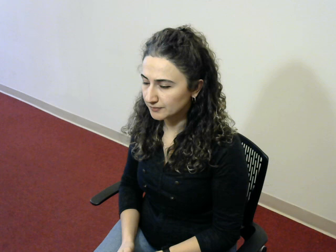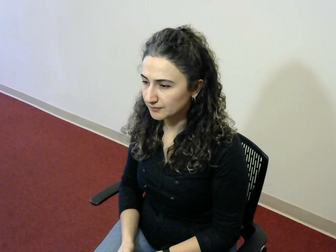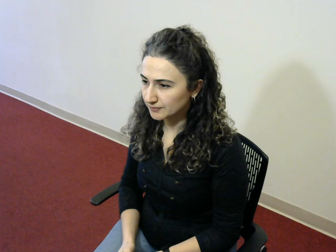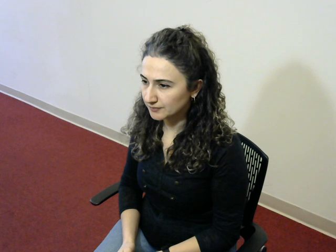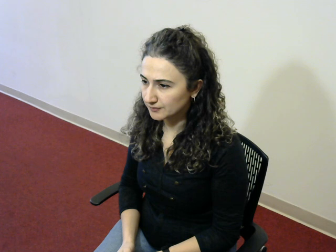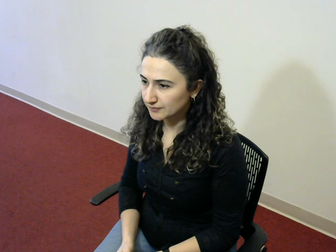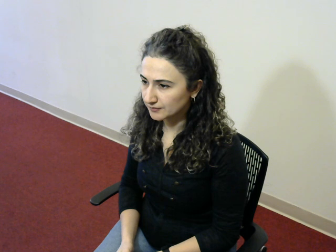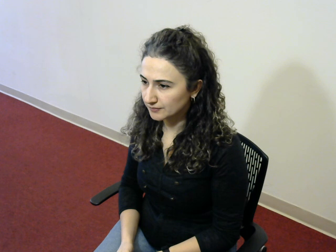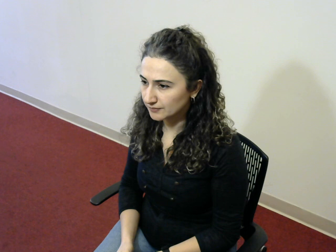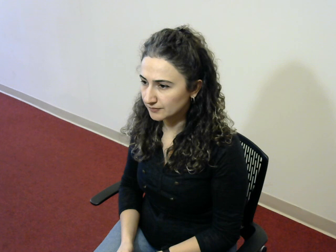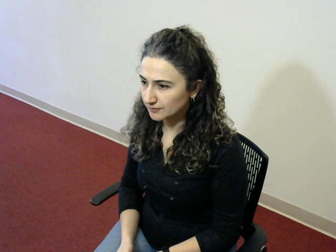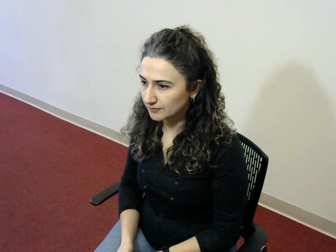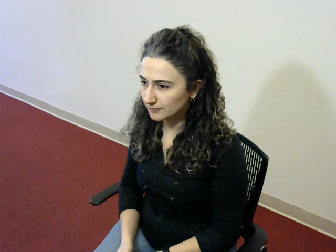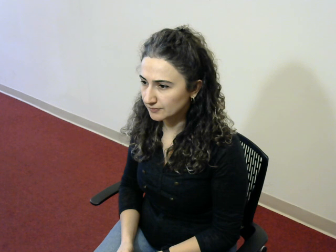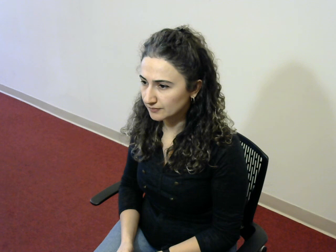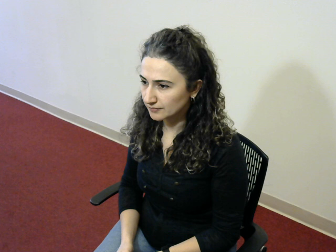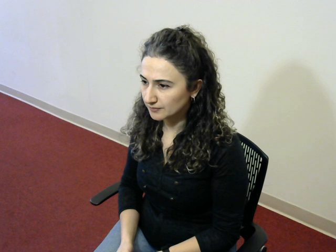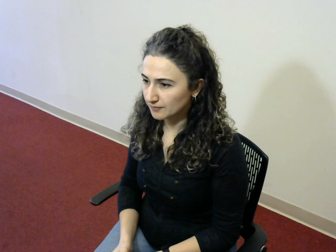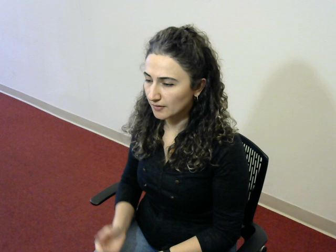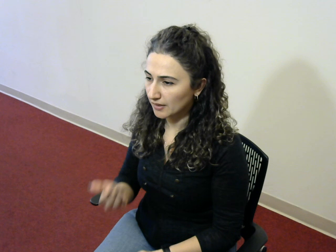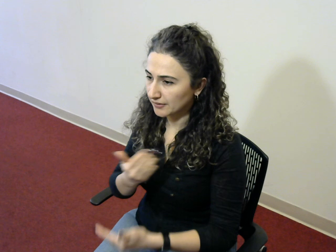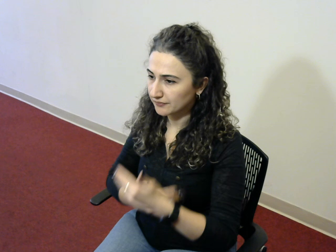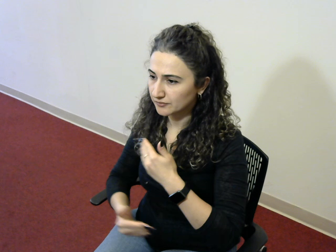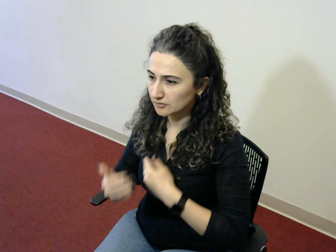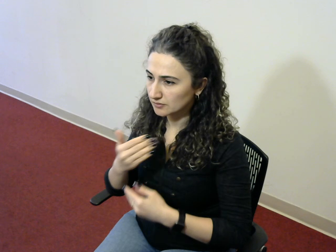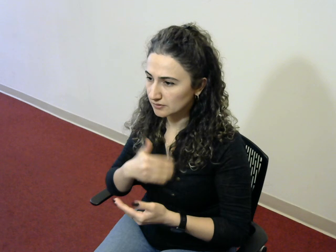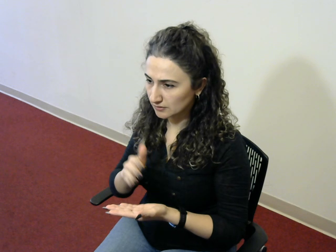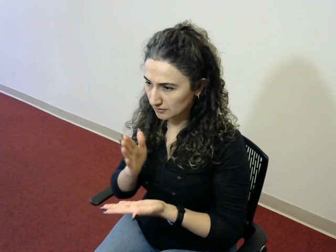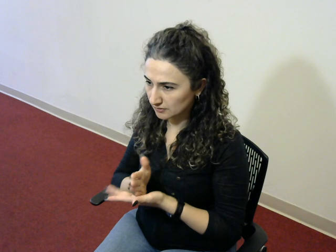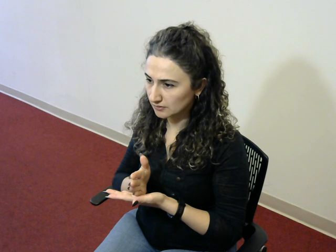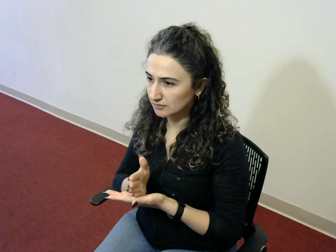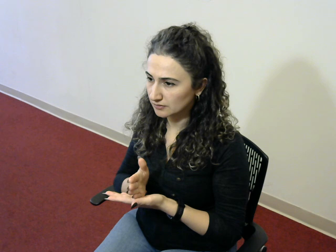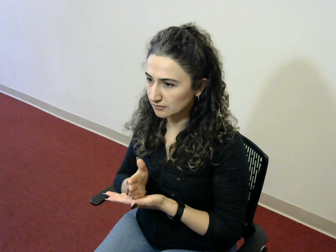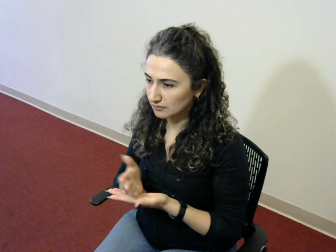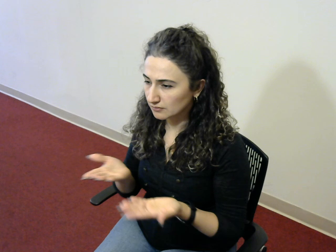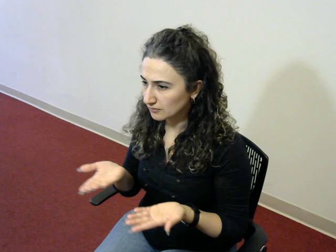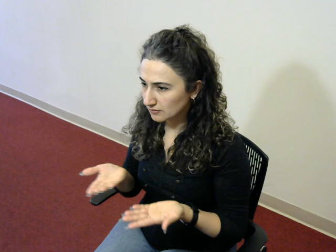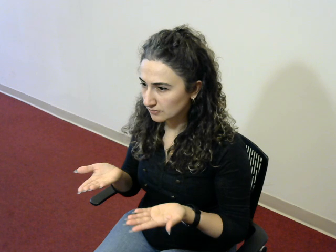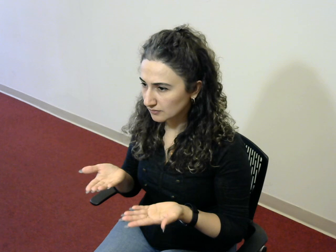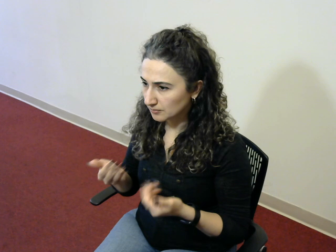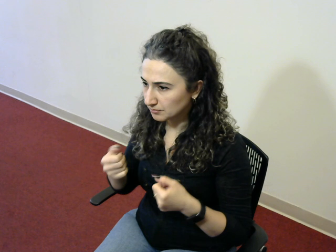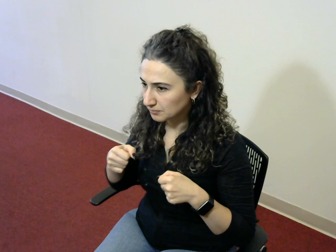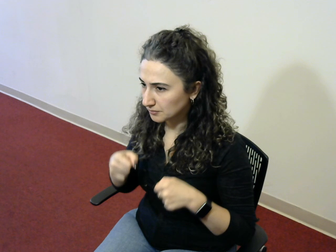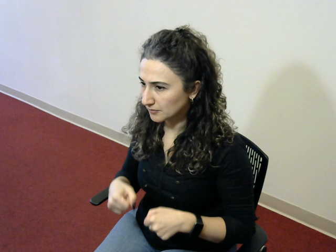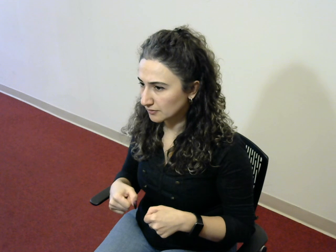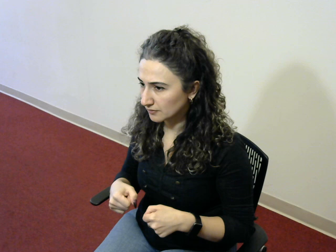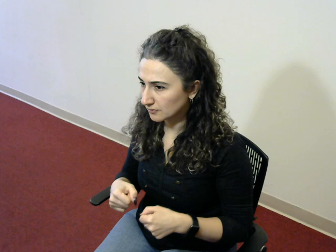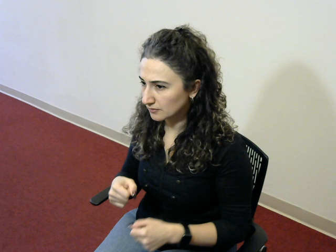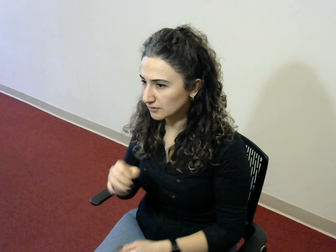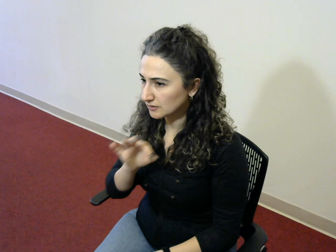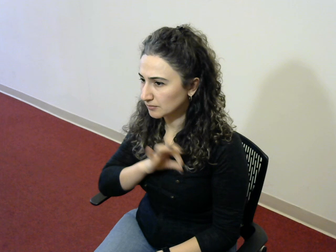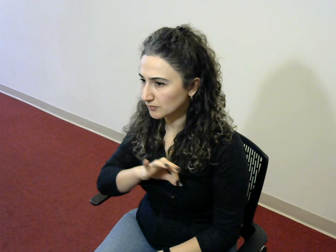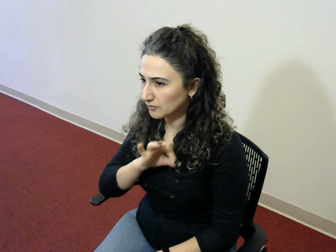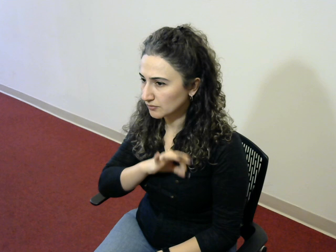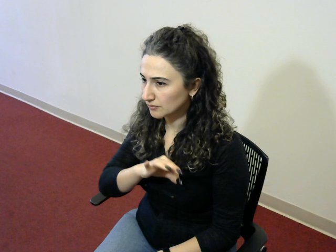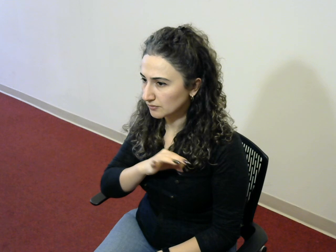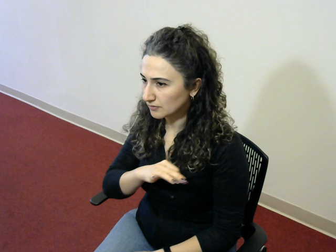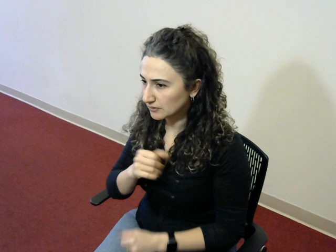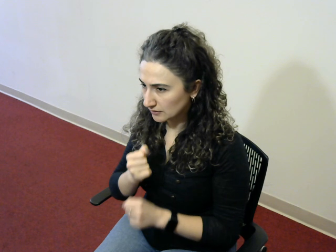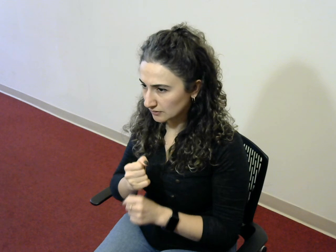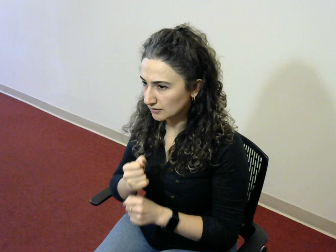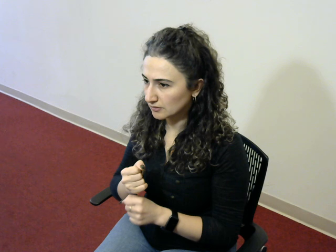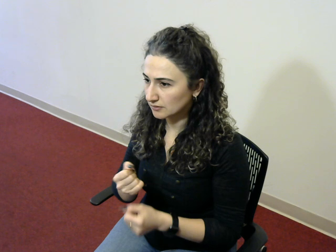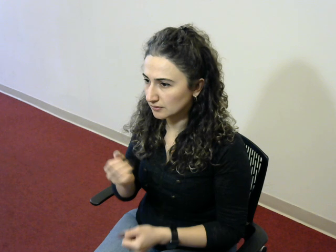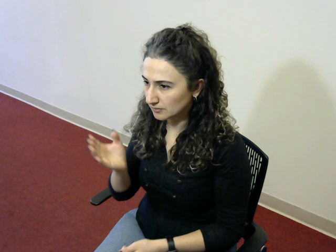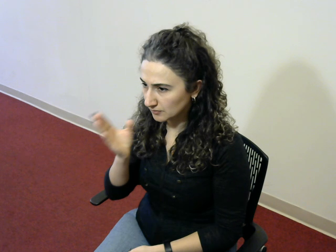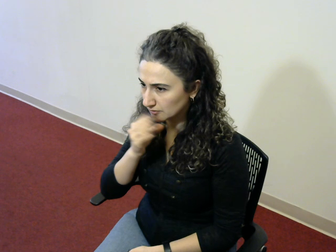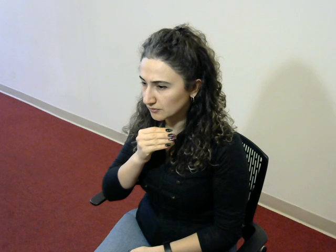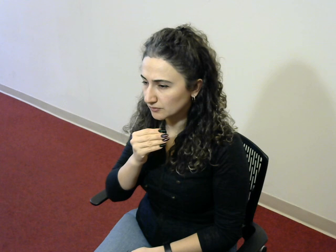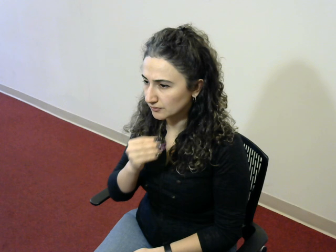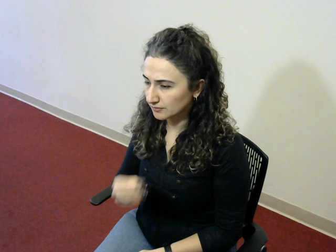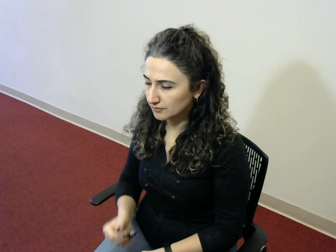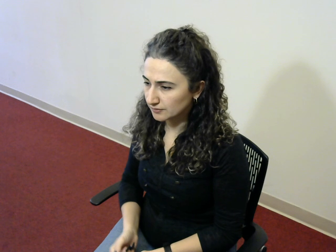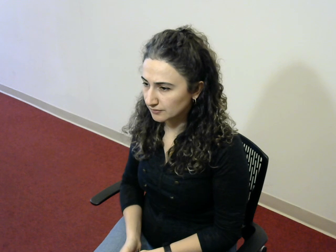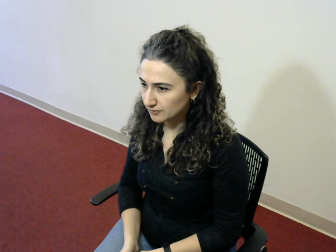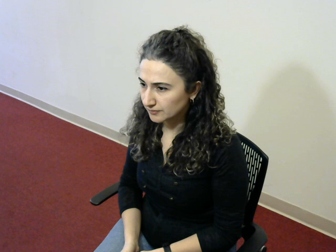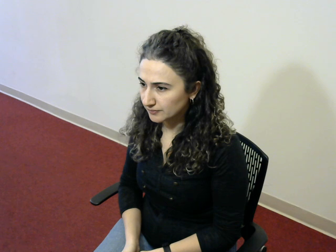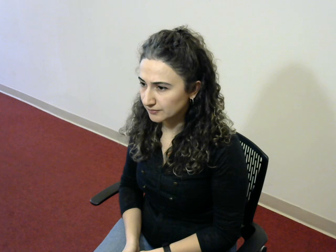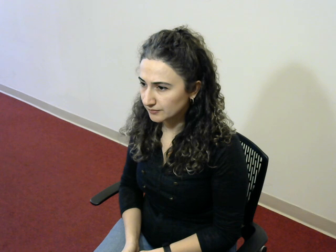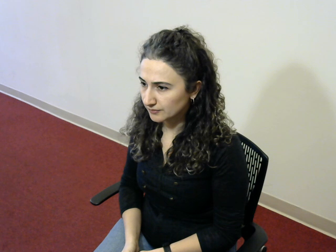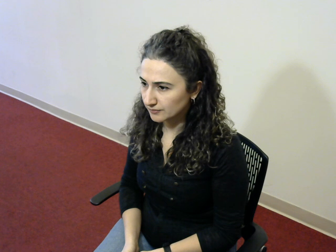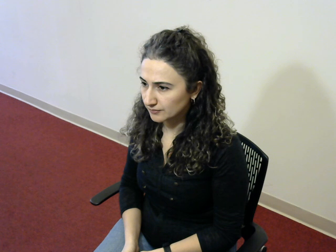Əlilliyim var, hansı hüquqlardan istifadə edə bilərəm?